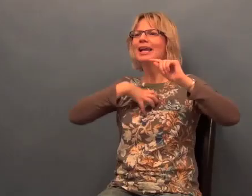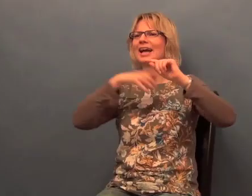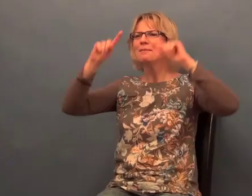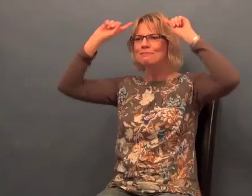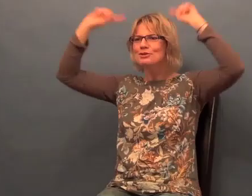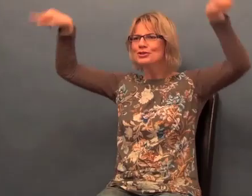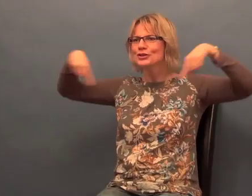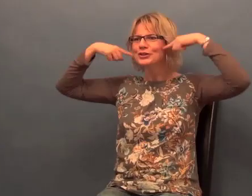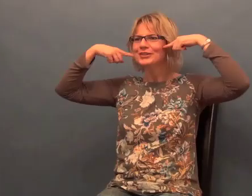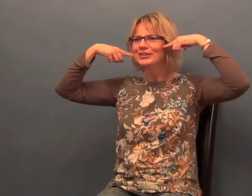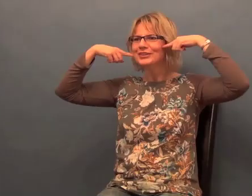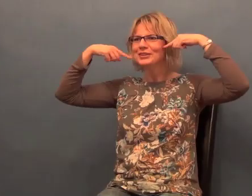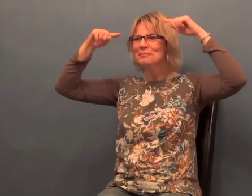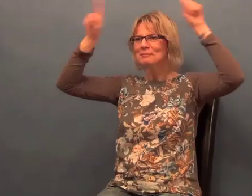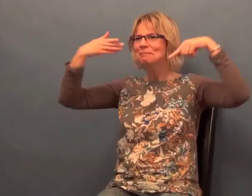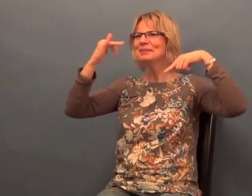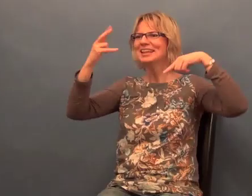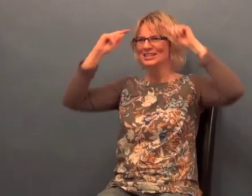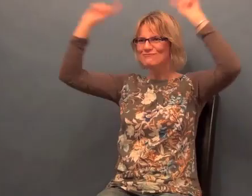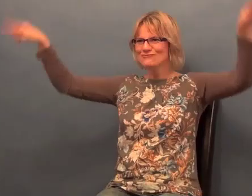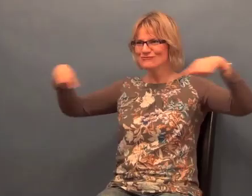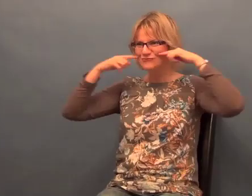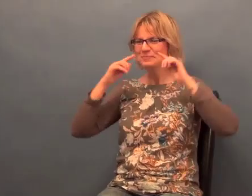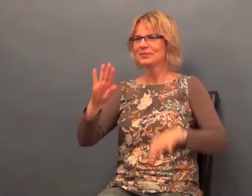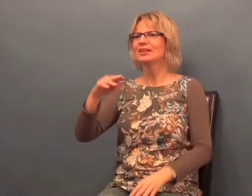Bajka "Myszki Miki".